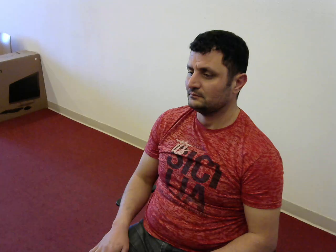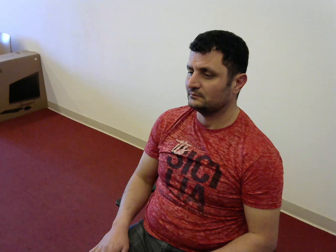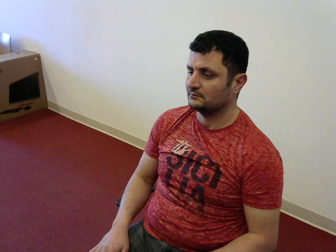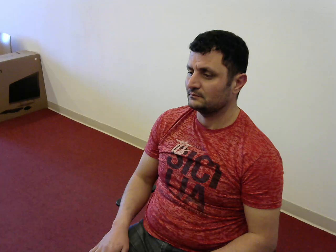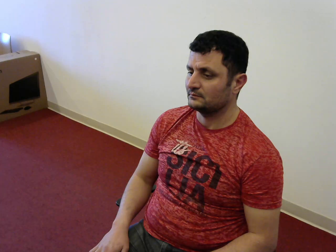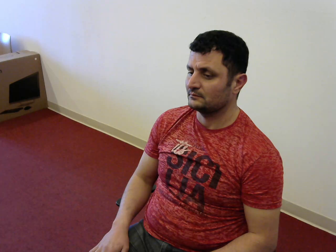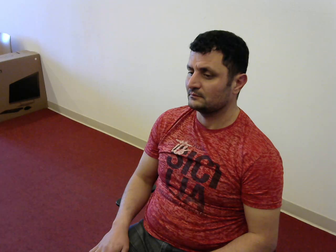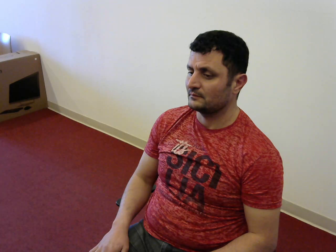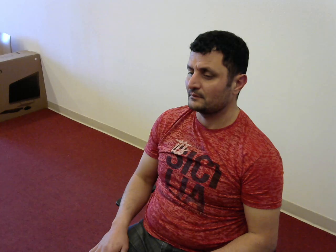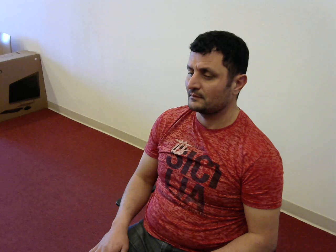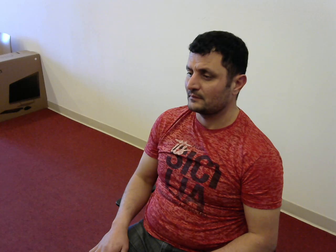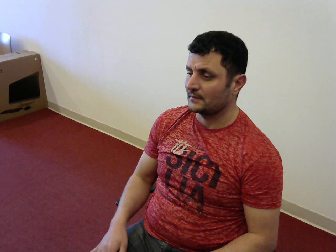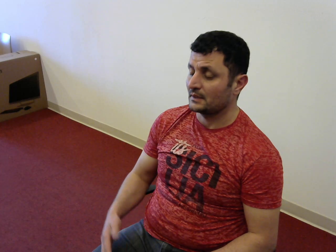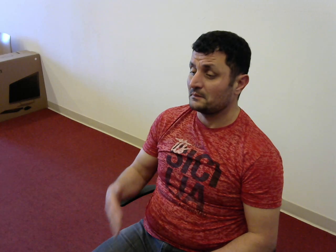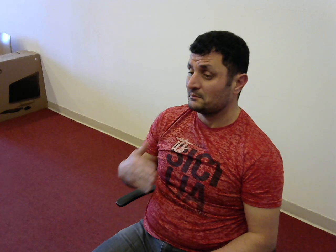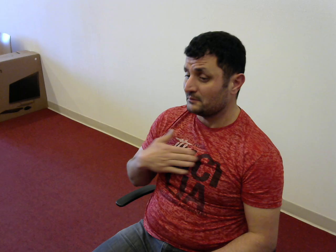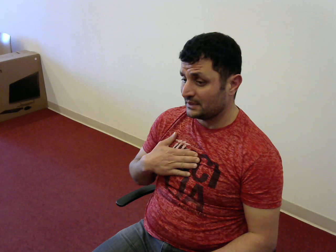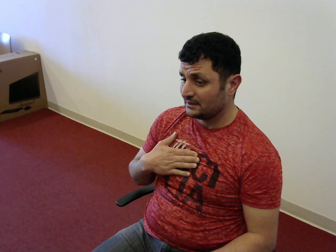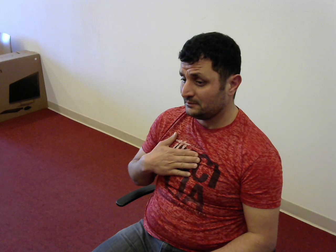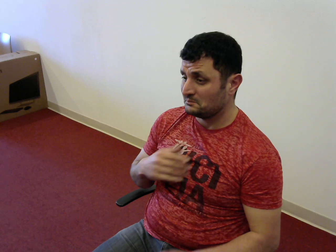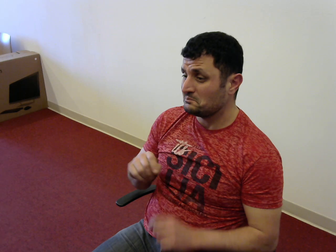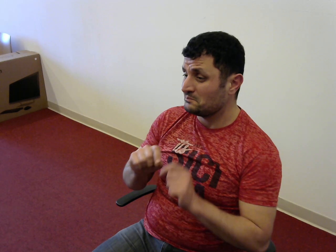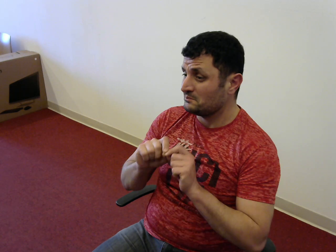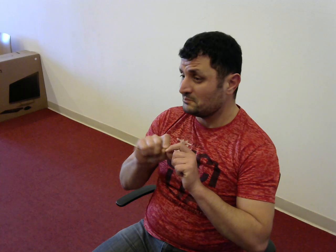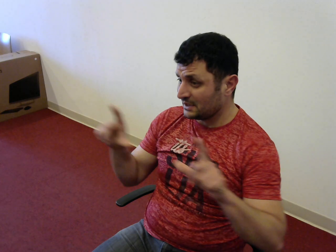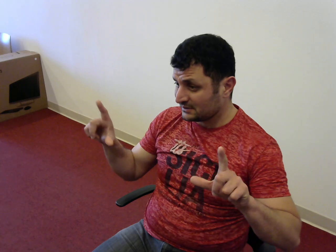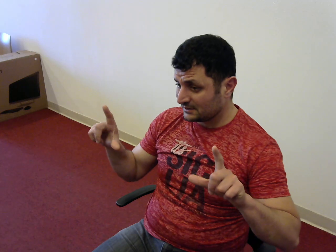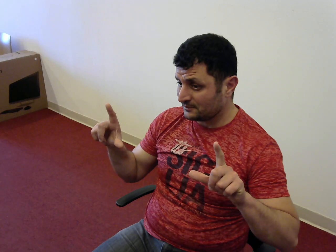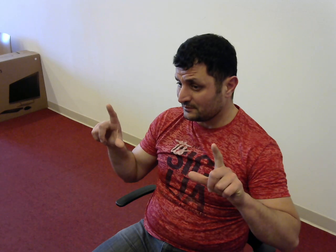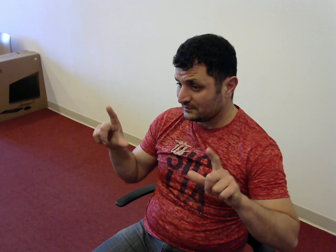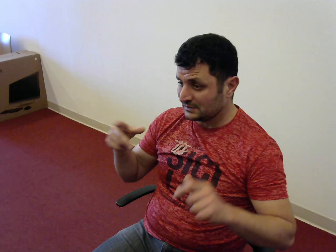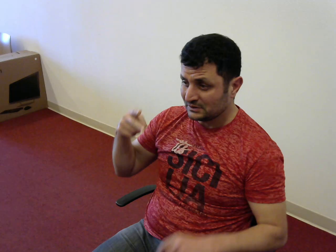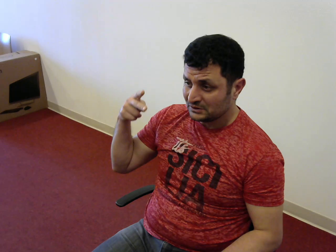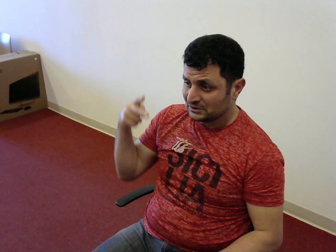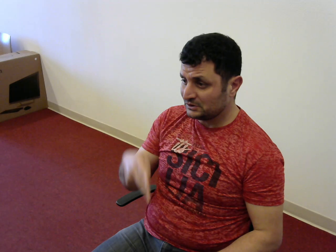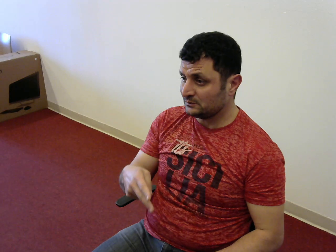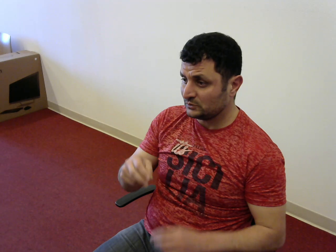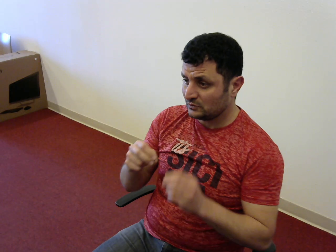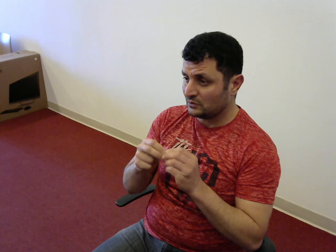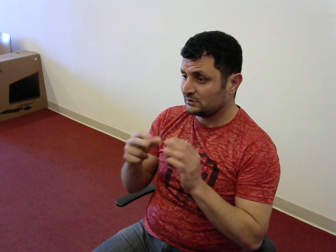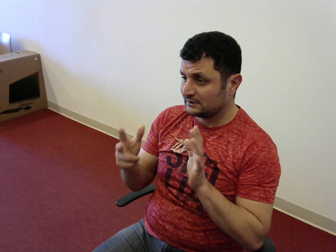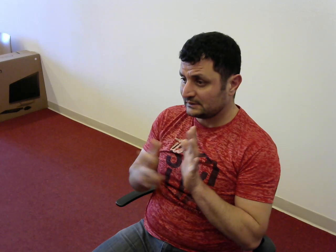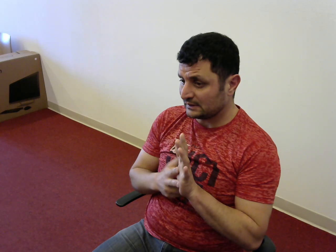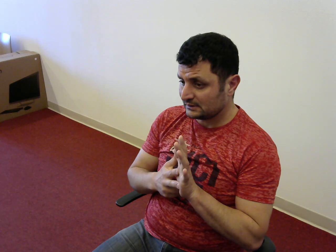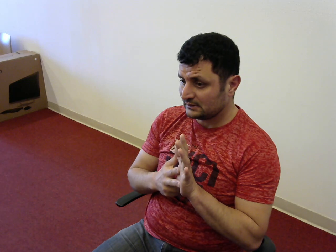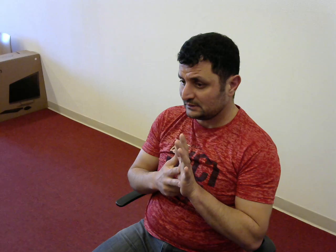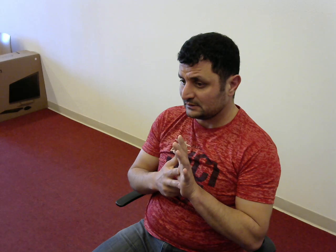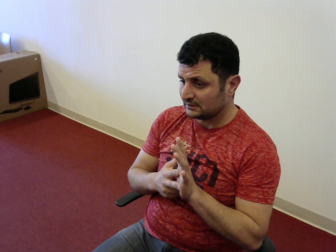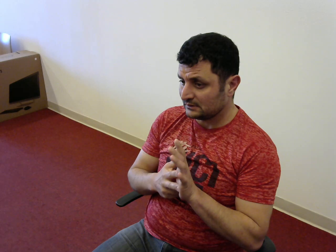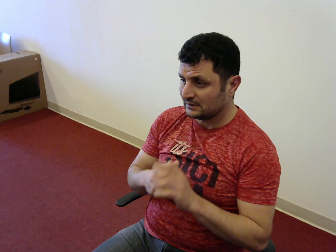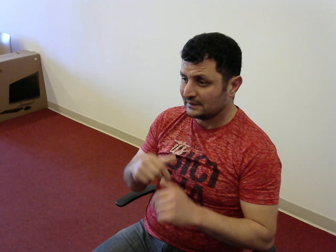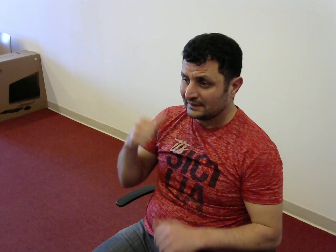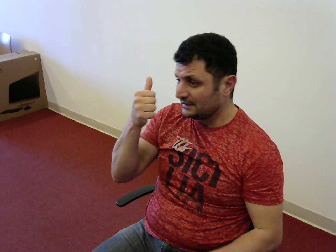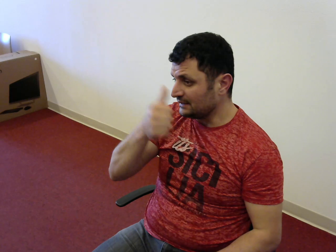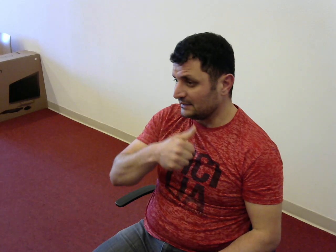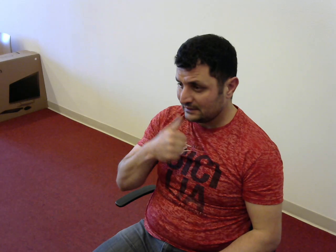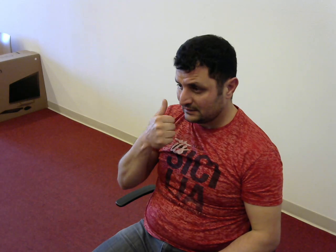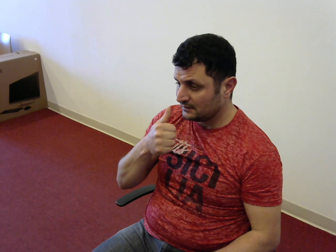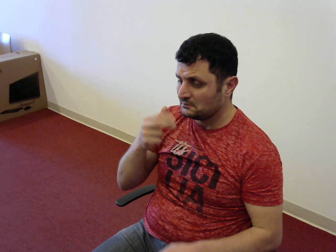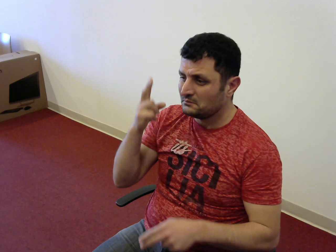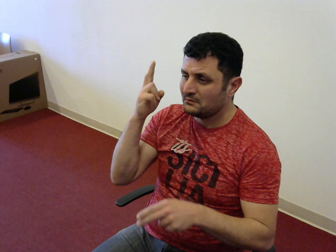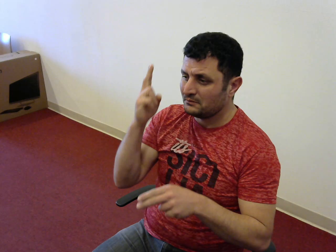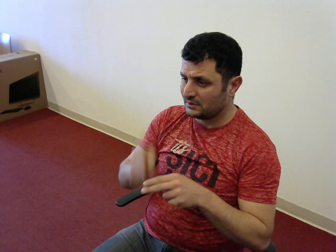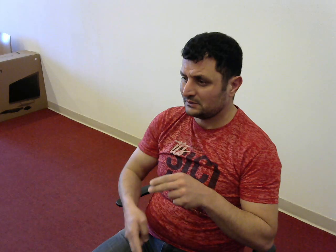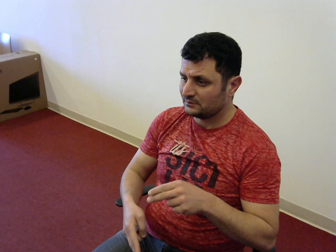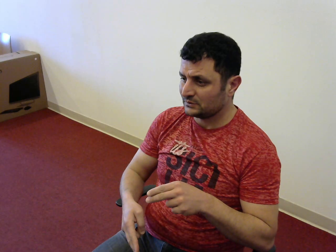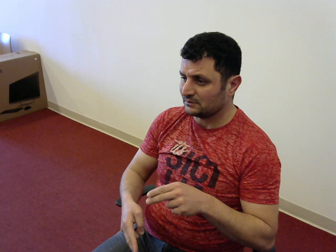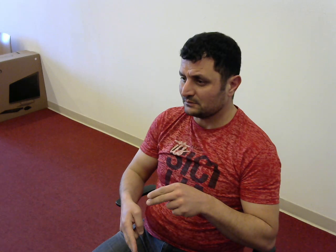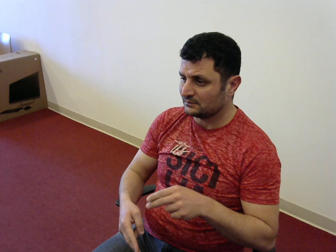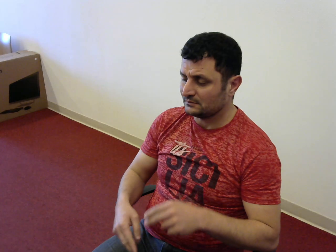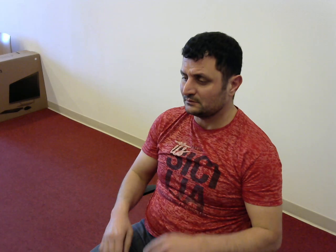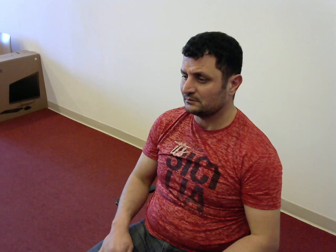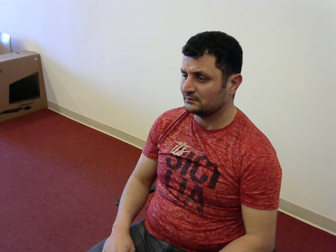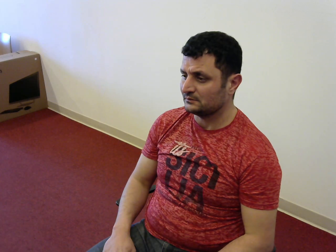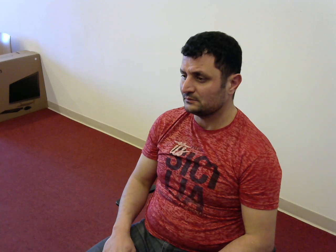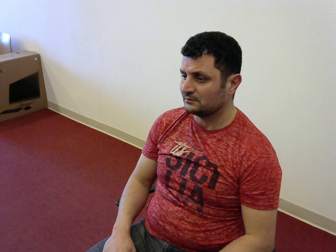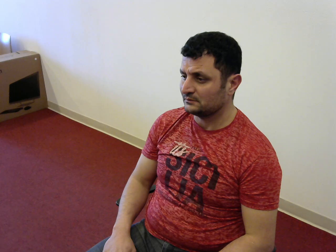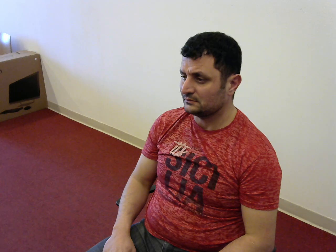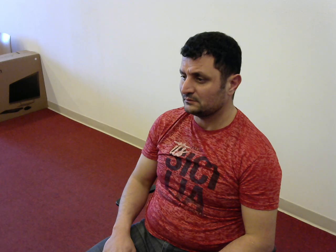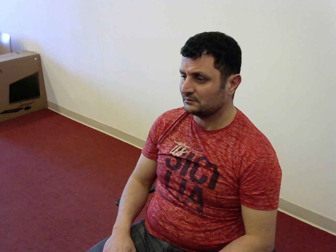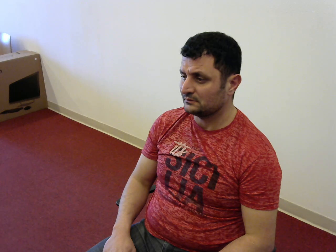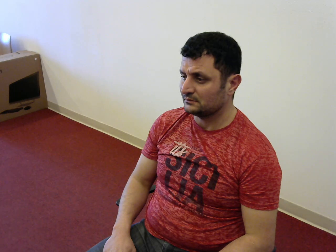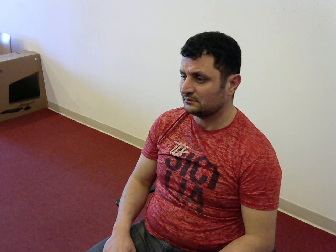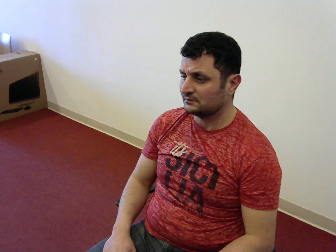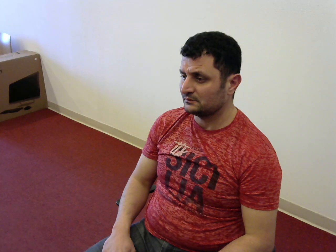Mən məktəbi 2018-ci ildə bitirmişəm